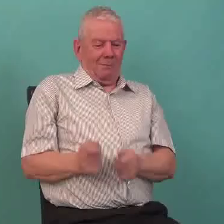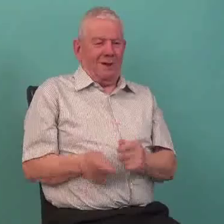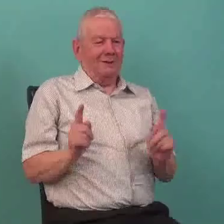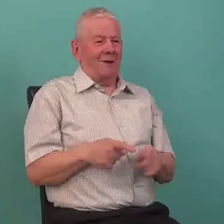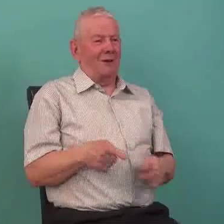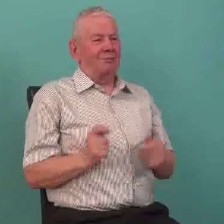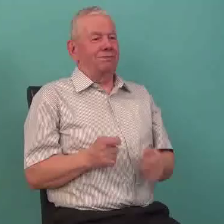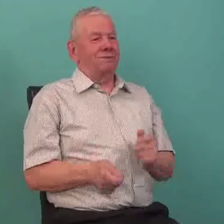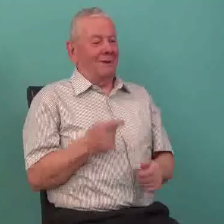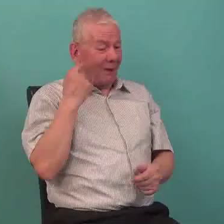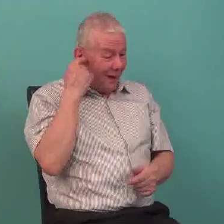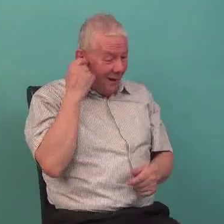Słychać muzykę.